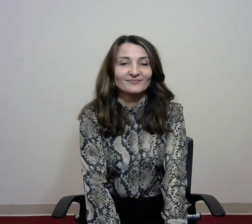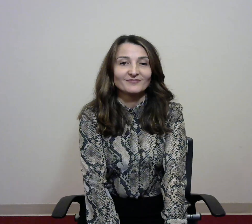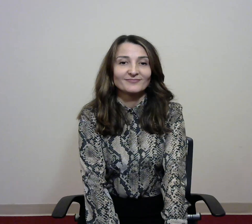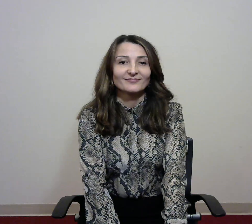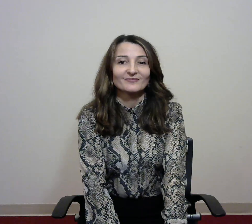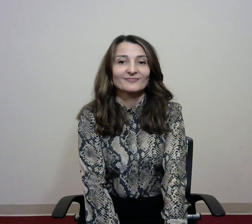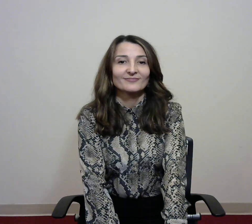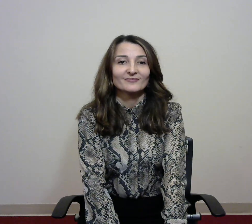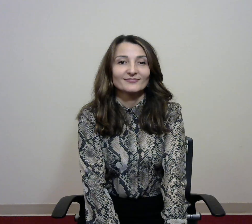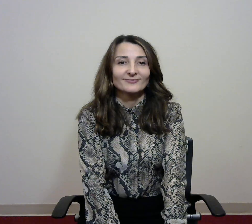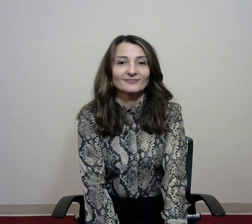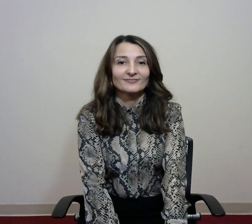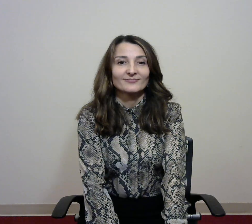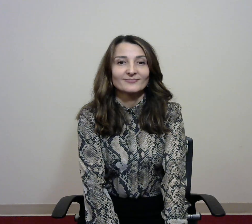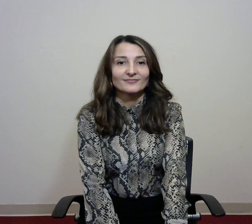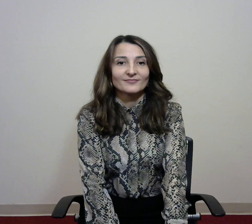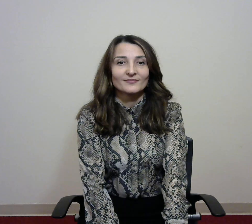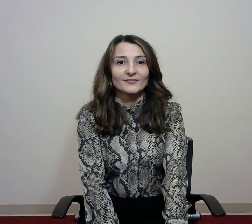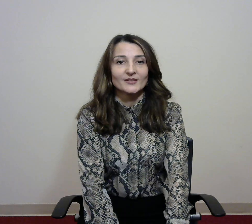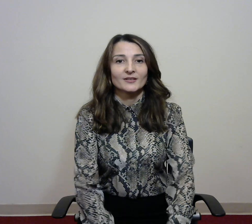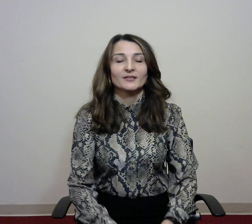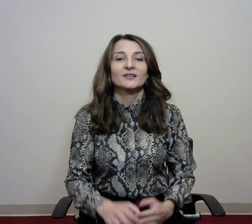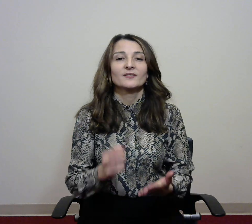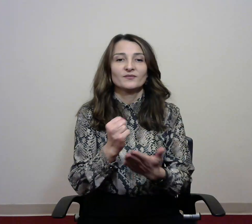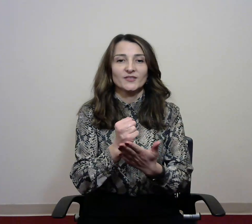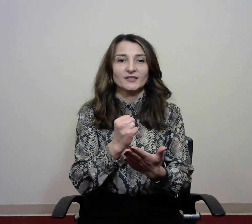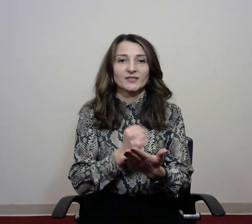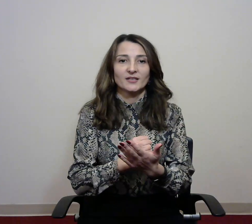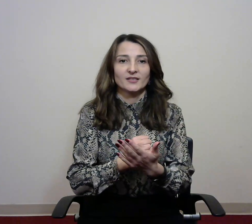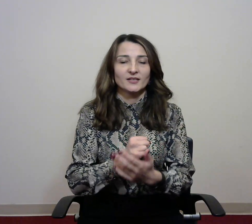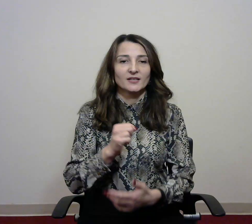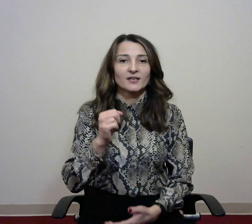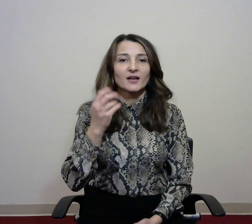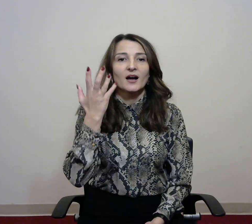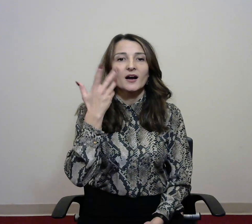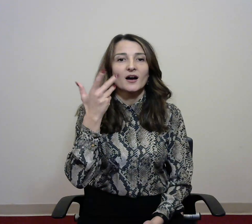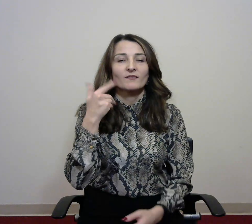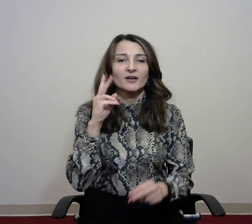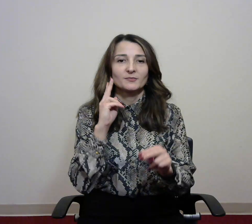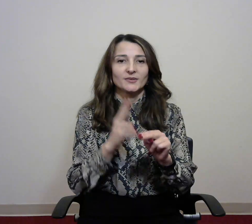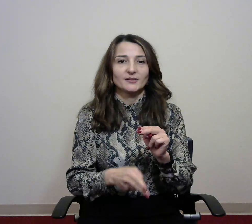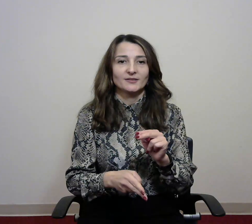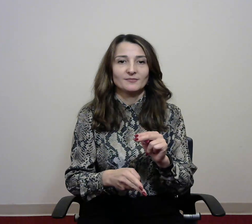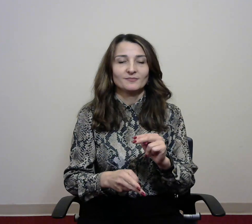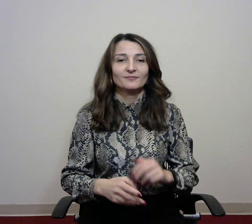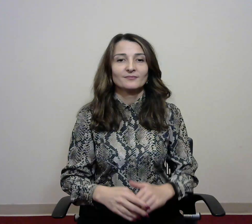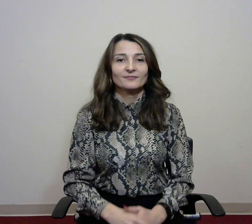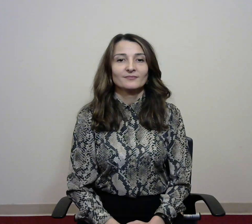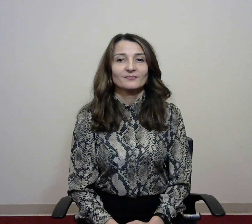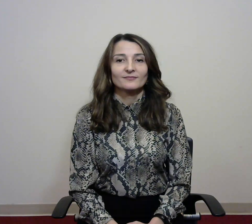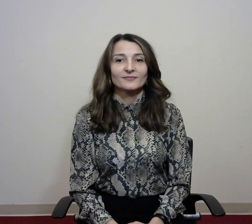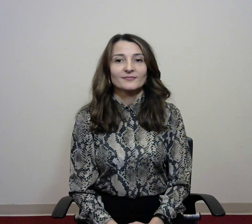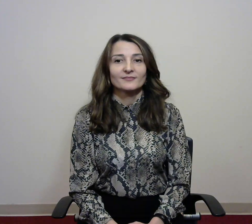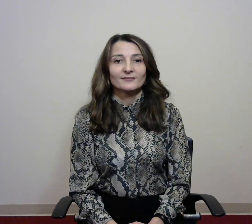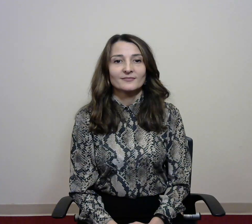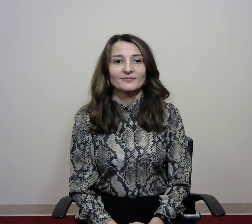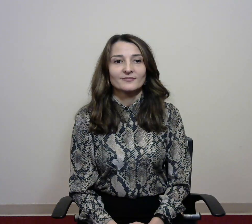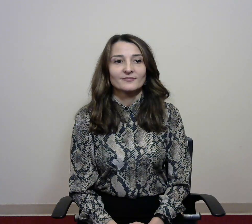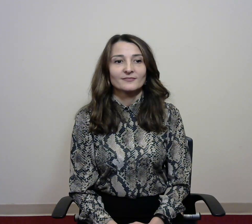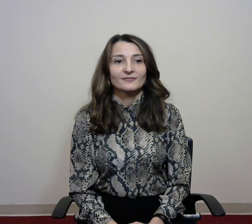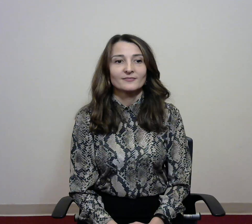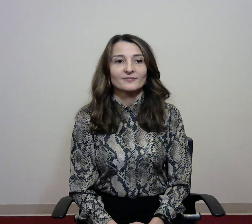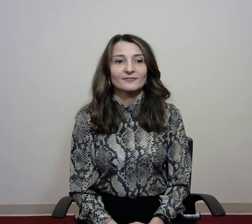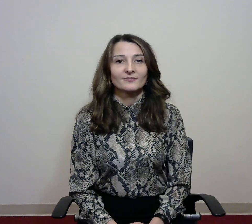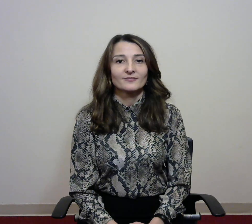Viza nə vaxt bitir?